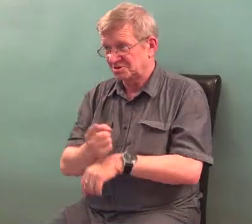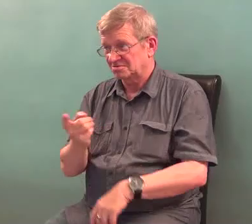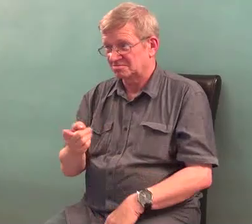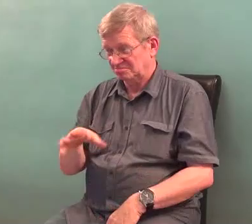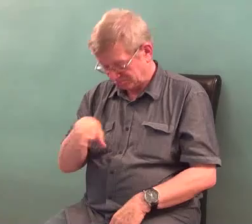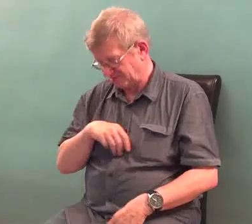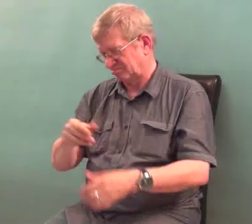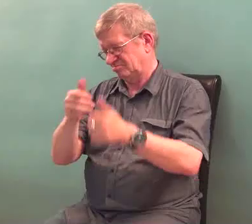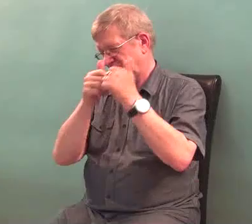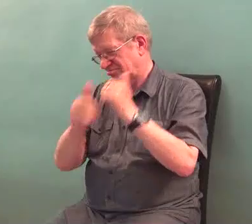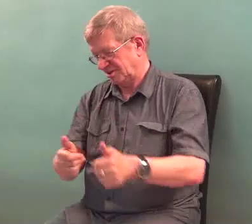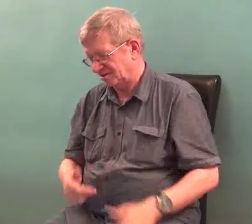Możesz, to super!